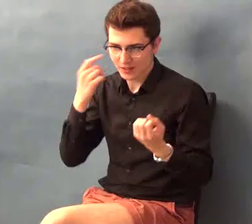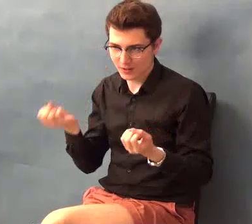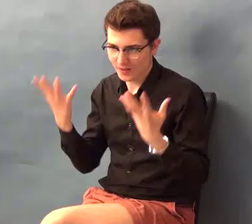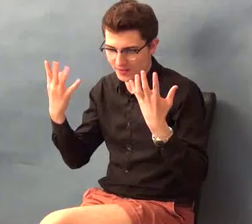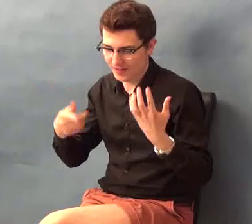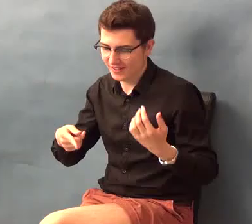Myślała, że to duch.